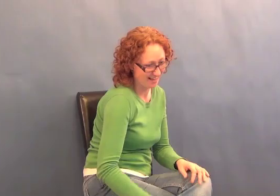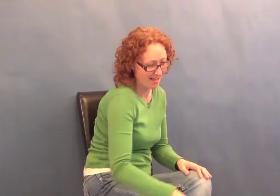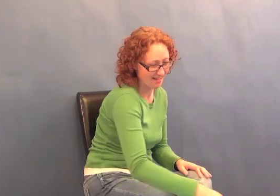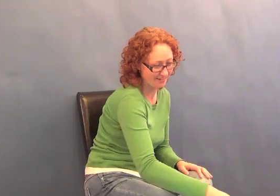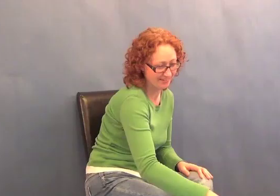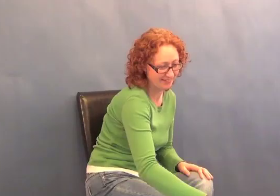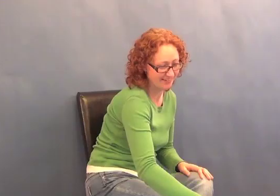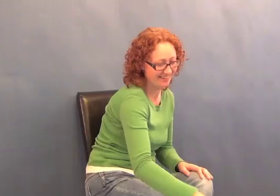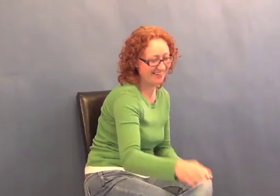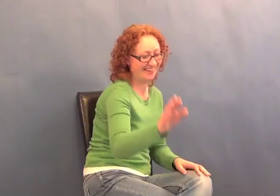Tak.